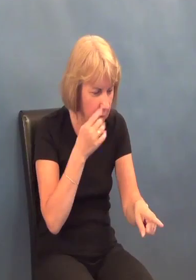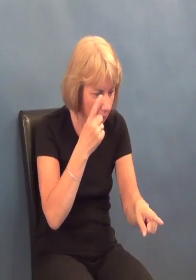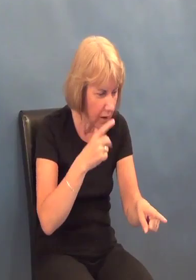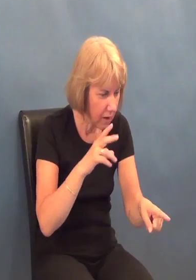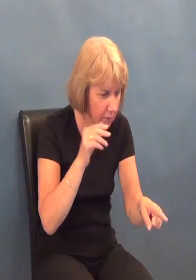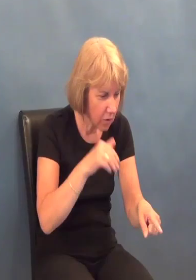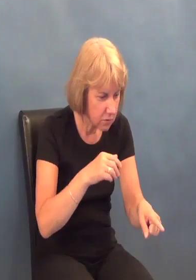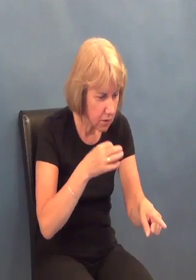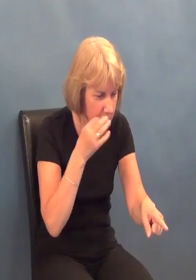Lepiej, jest jeden, w poniedziałek można.